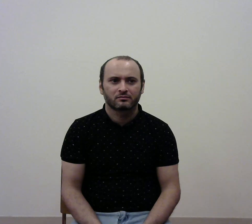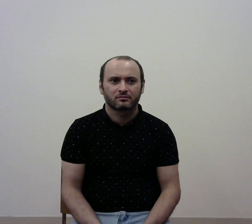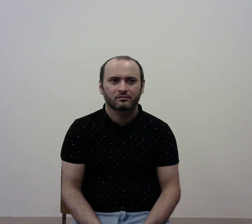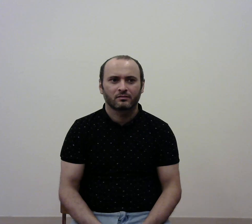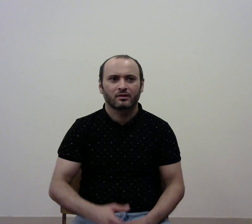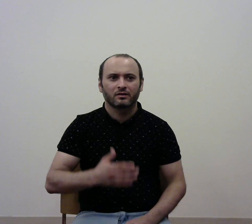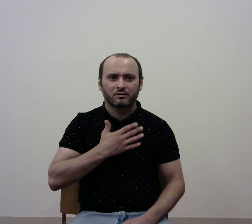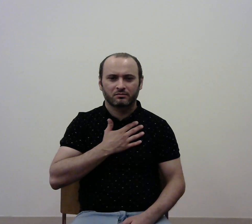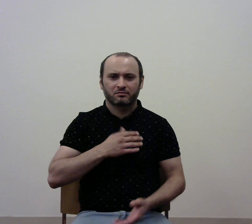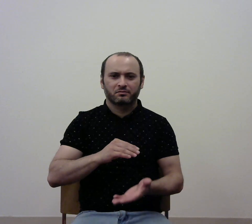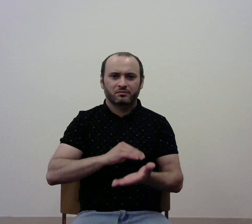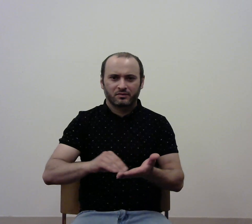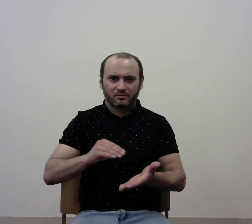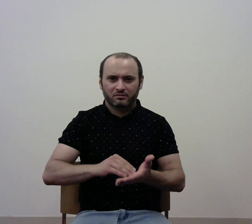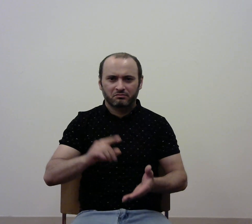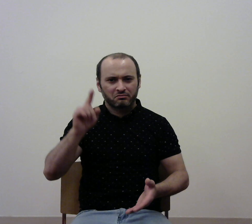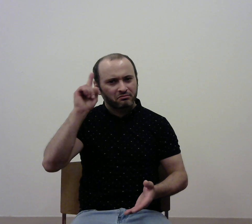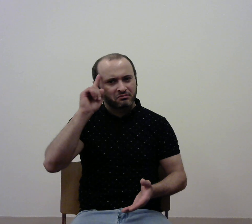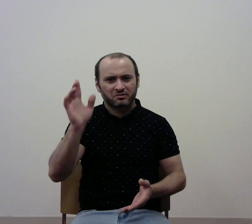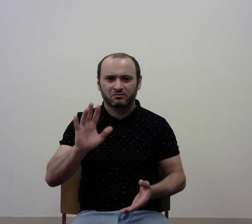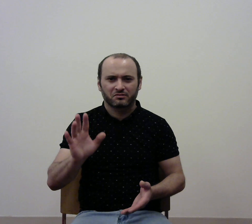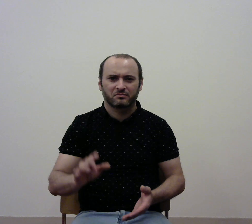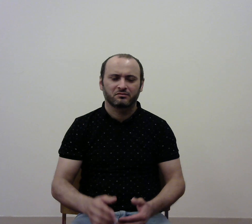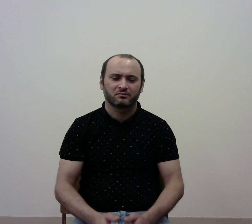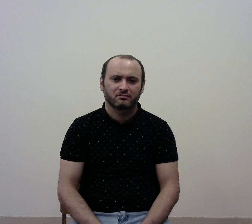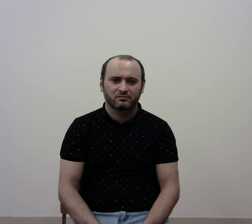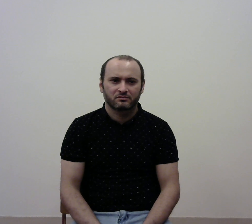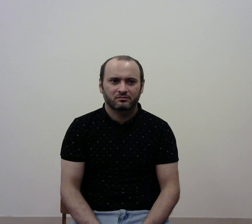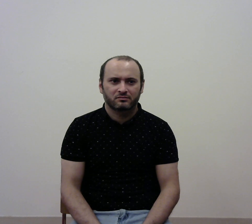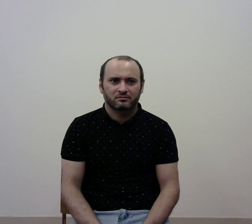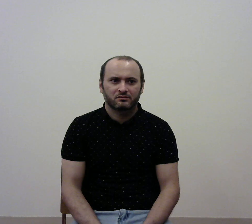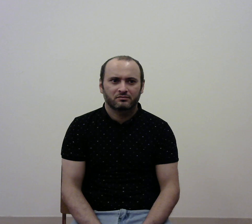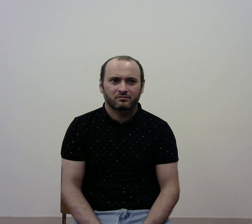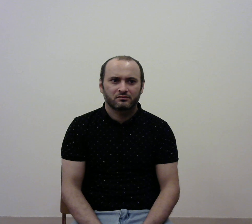Mən yaza bilmirəm